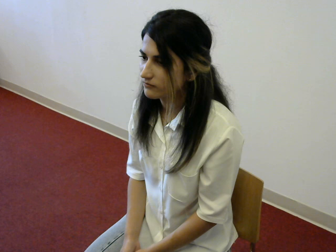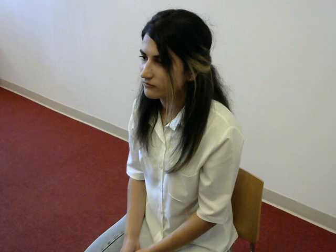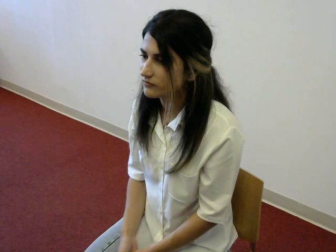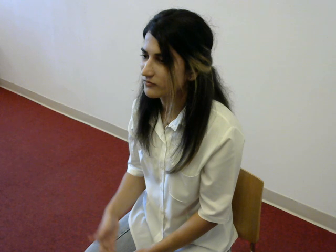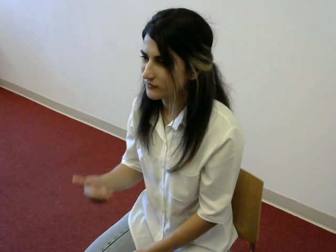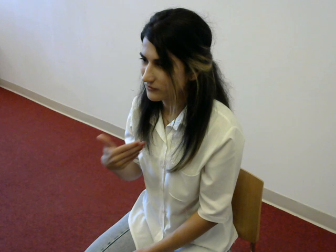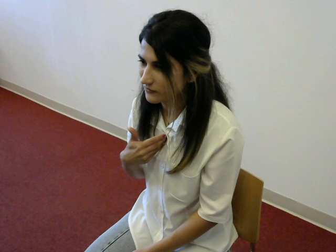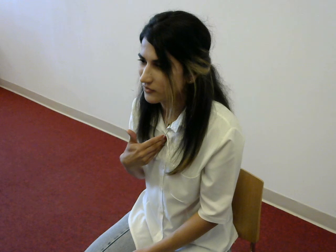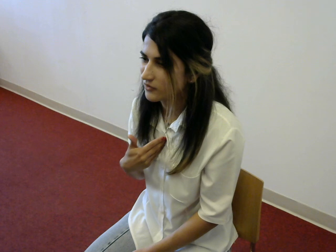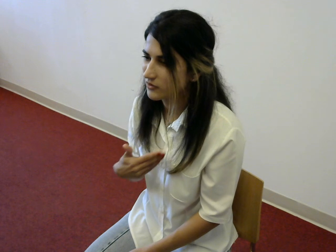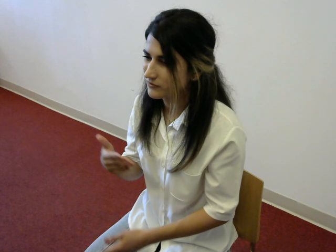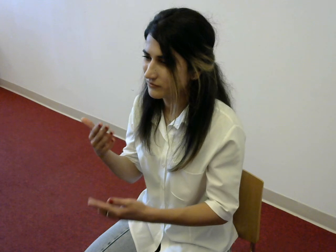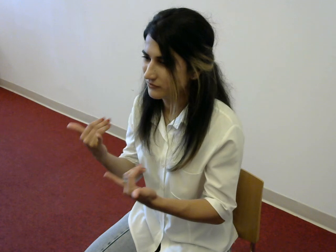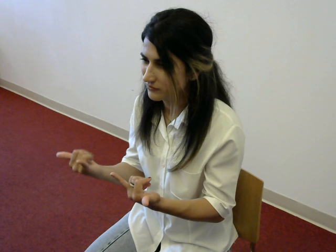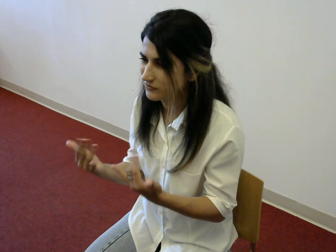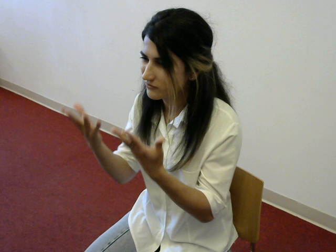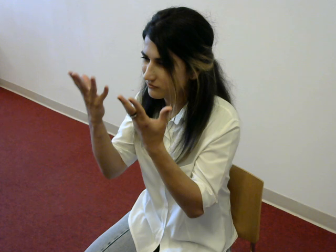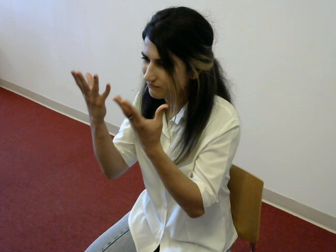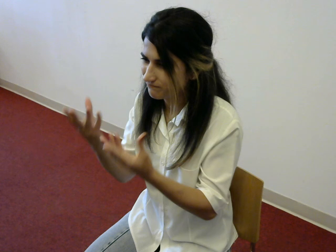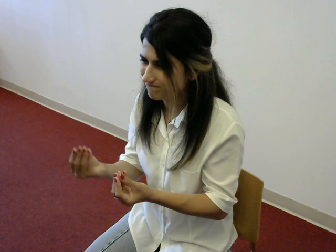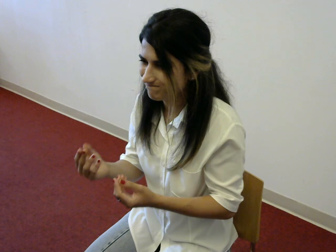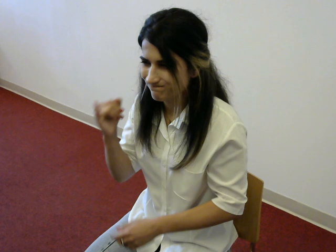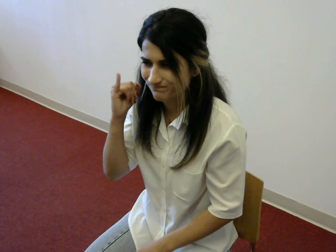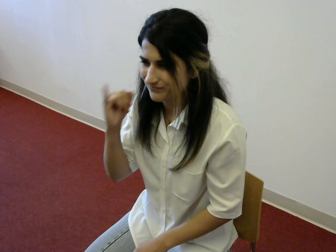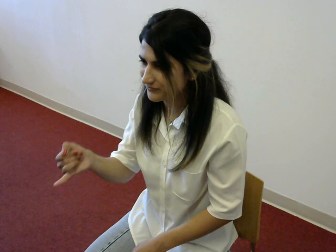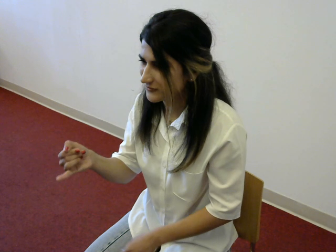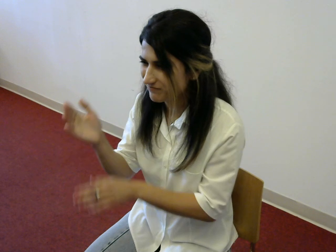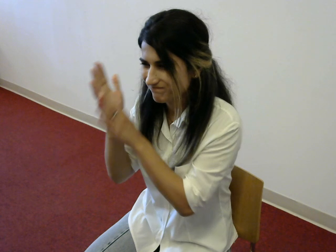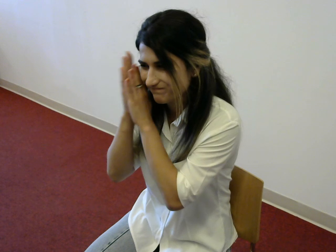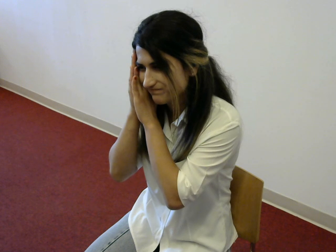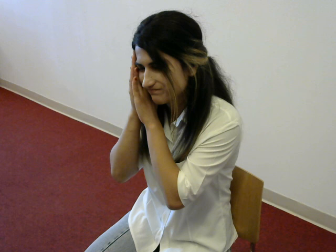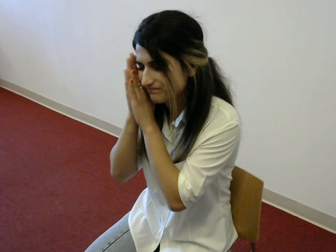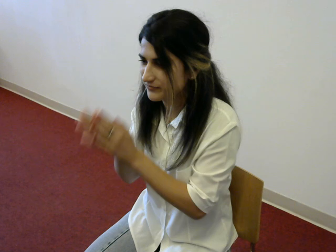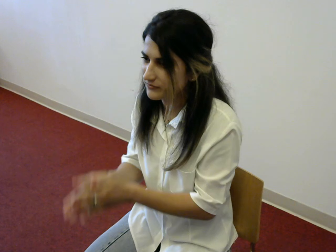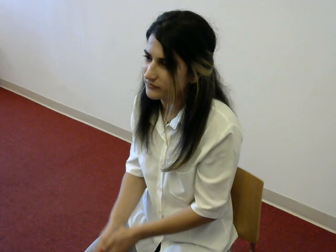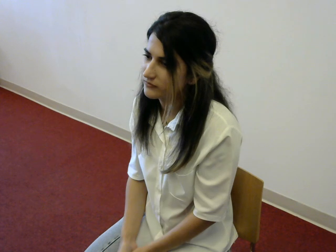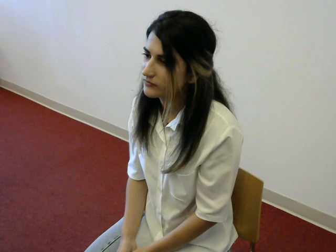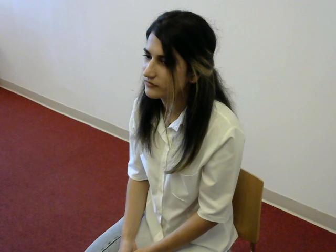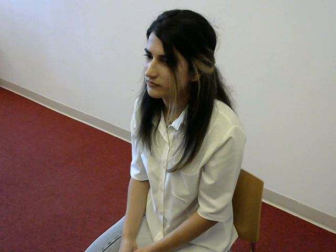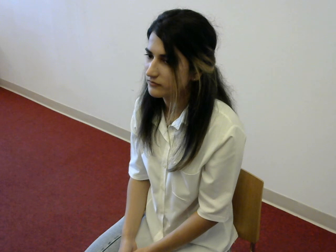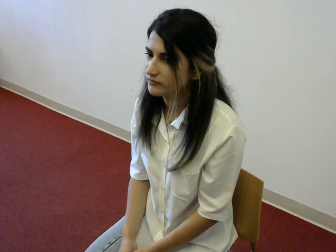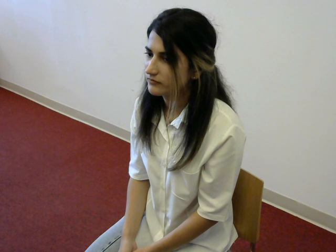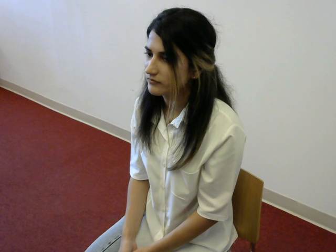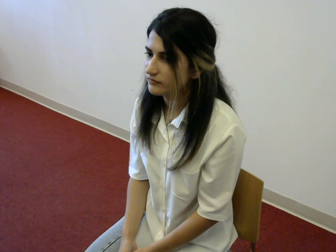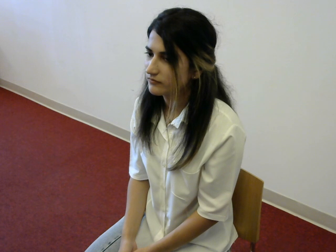Mən bu gün pis yatmışam